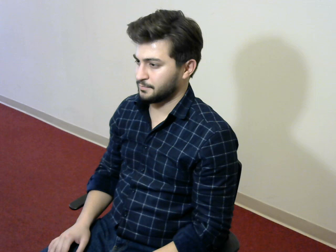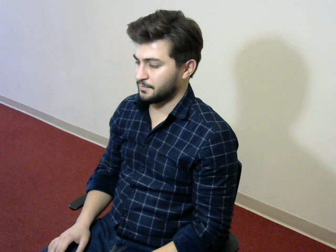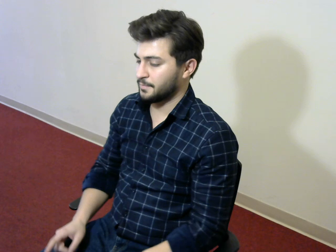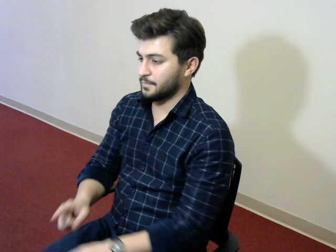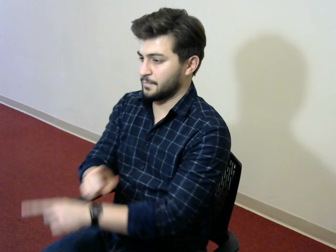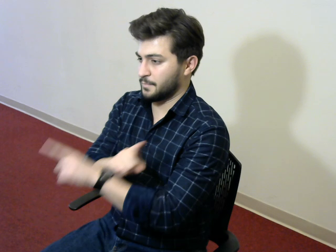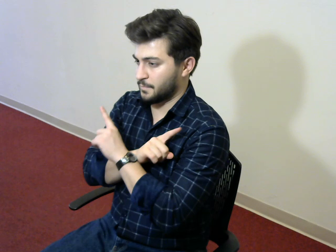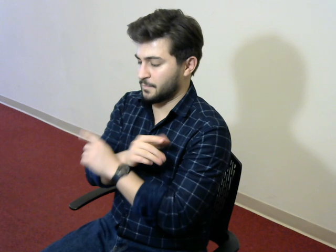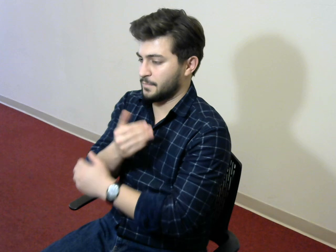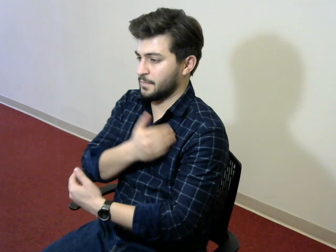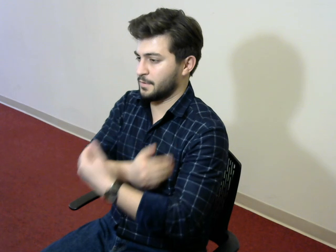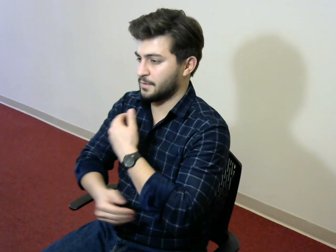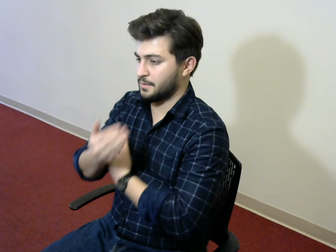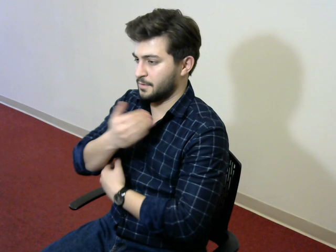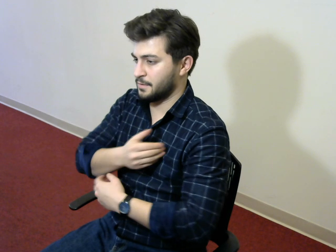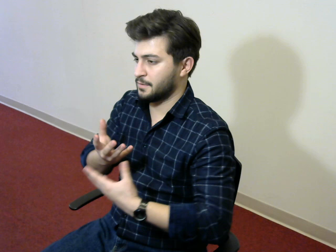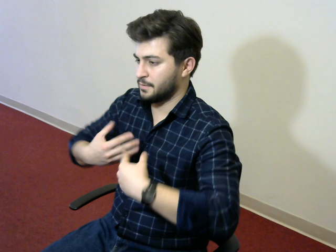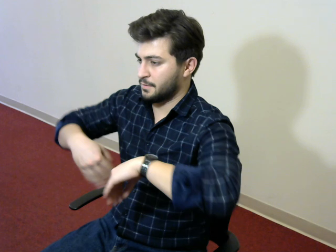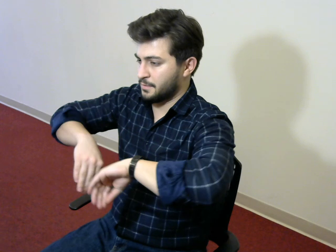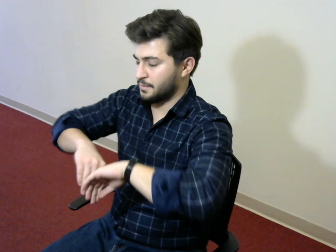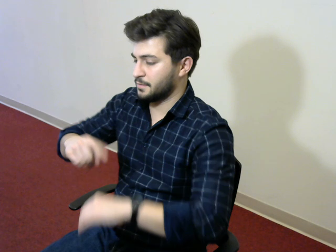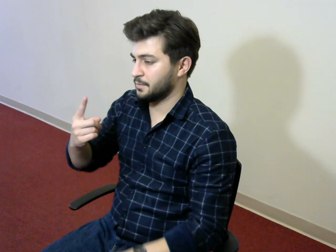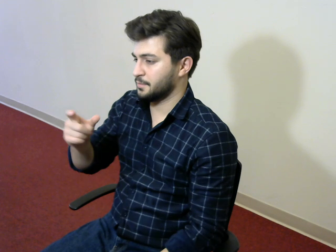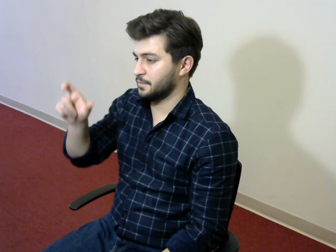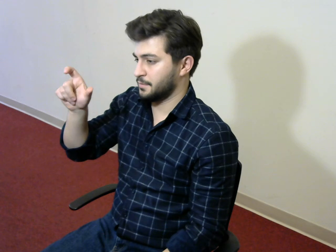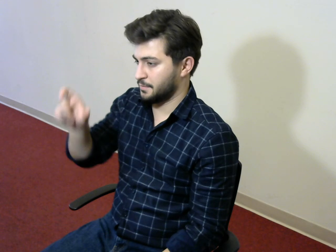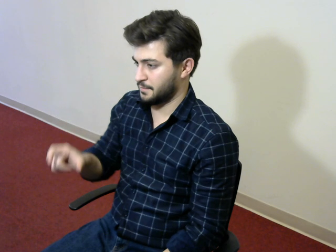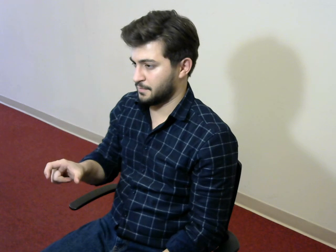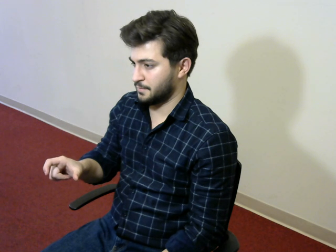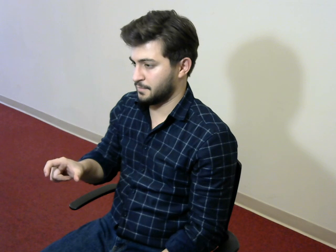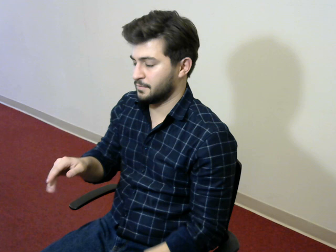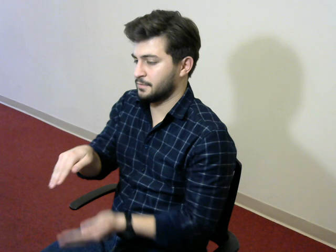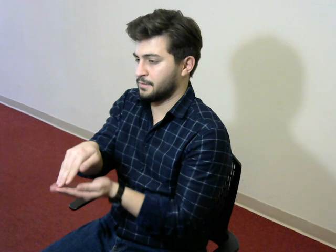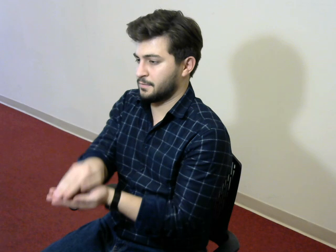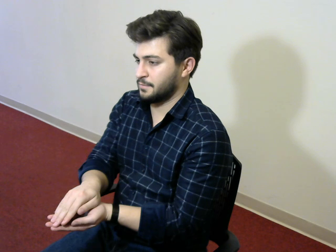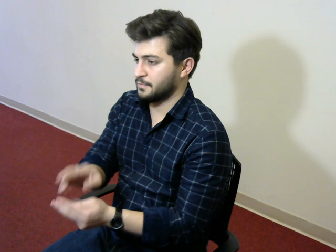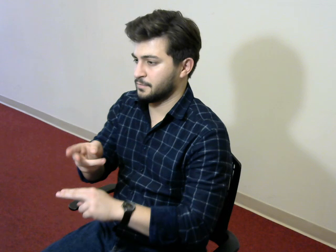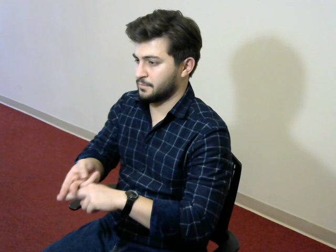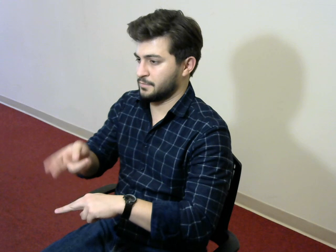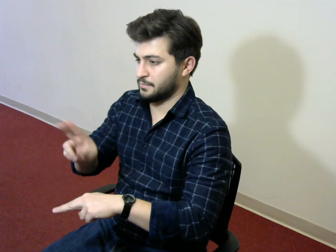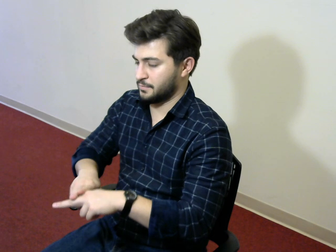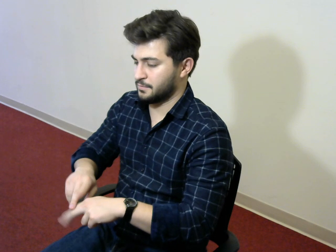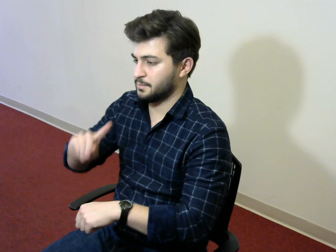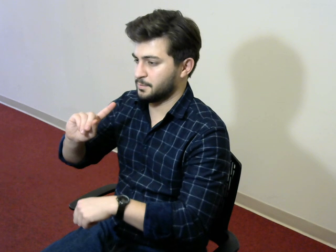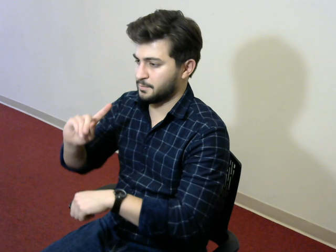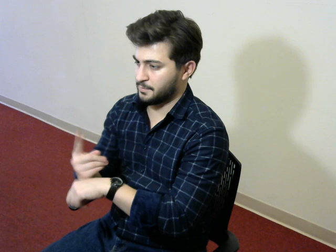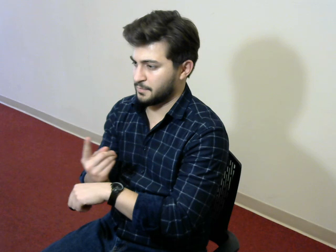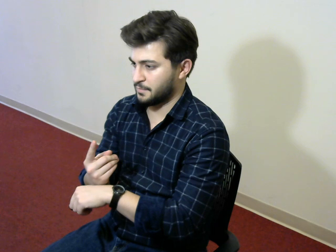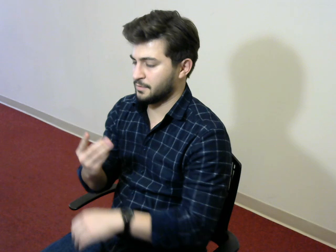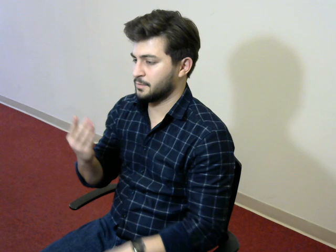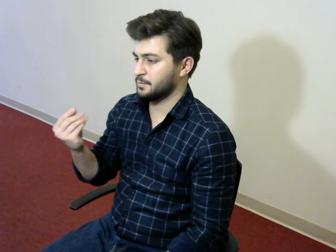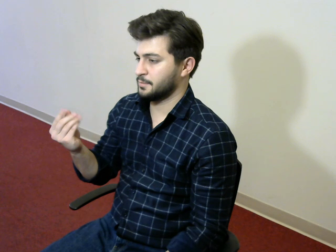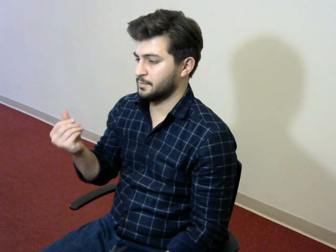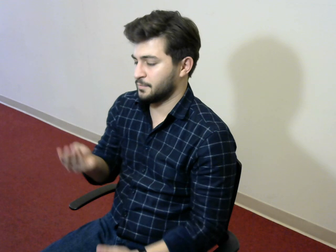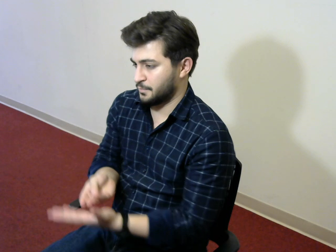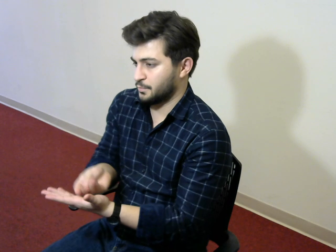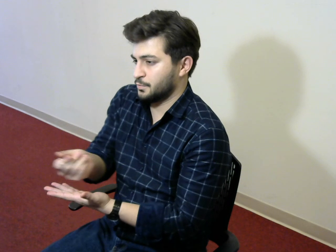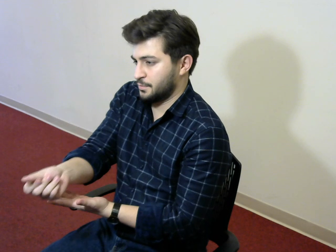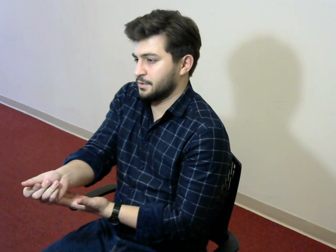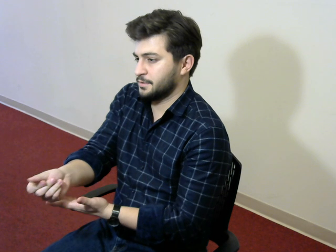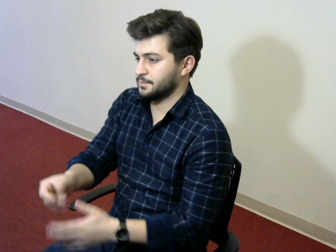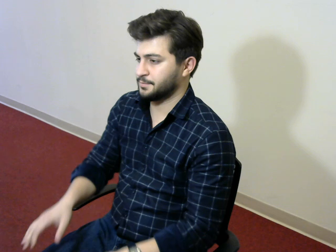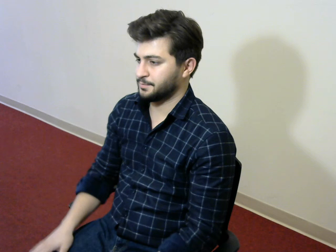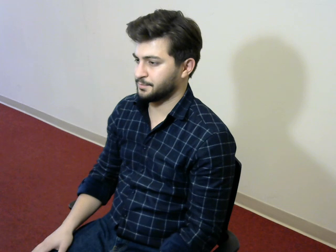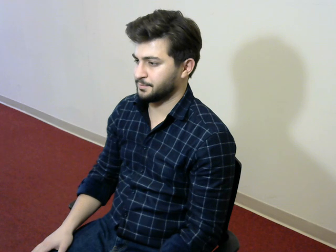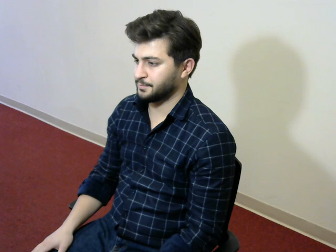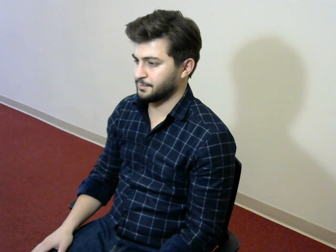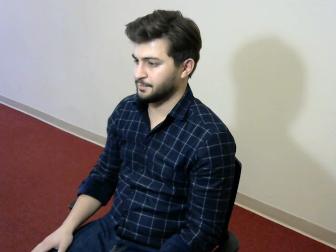Vəfat edən əlilin ailəsindən bir şəxsə dəfn üçün birdəfəlik müavinət ödənilir